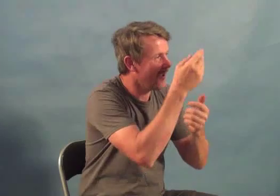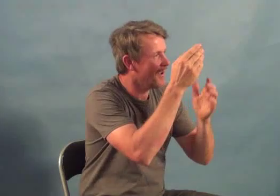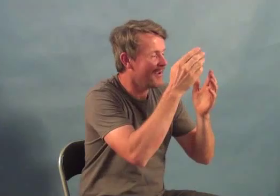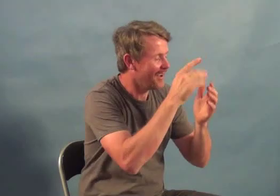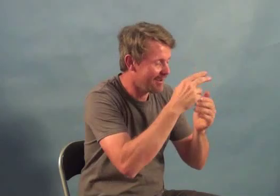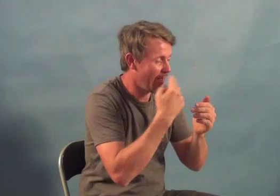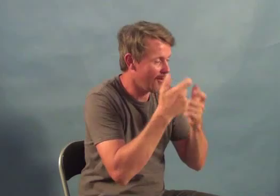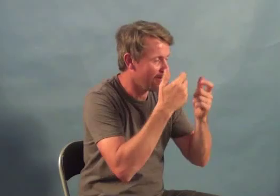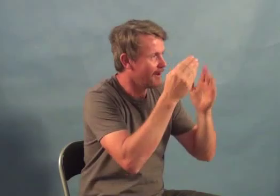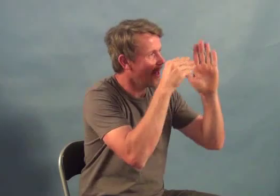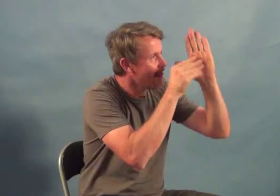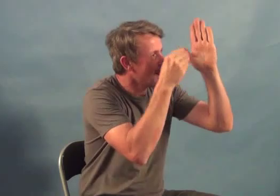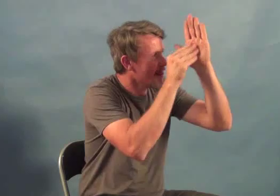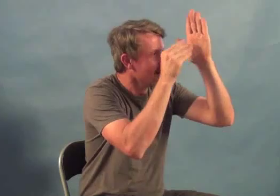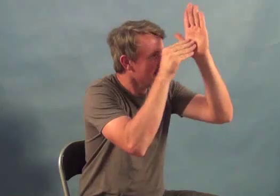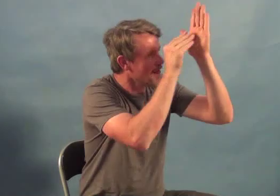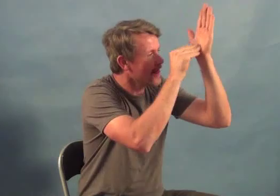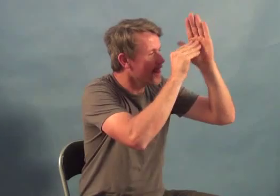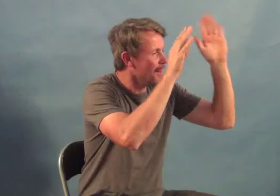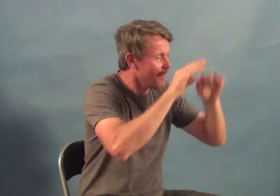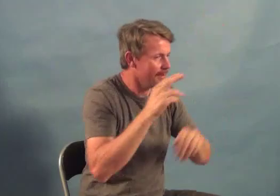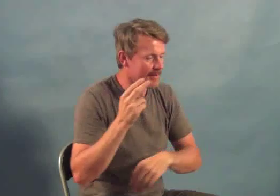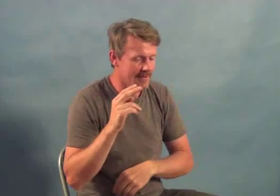Charlie Chaplin kitował okno.